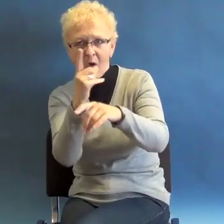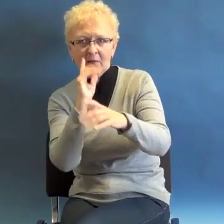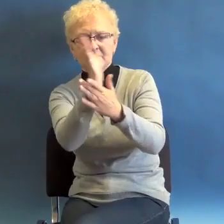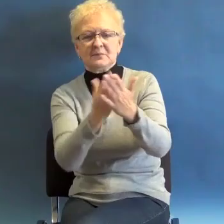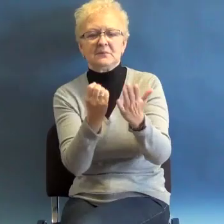Tak zarabiali.